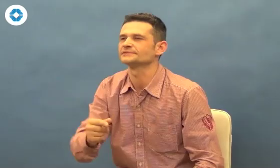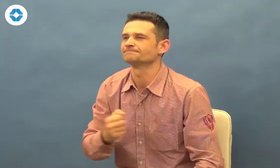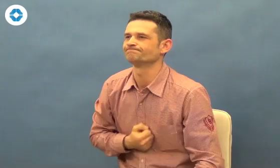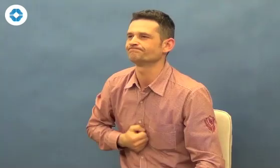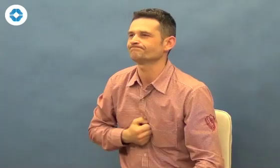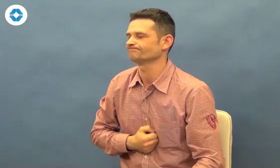To smutne.